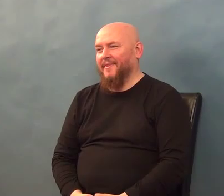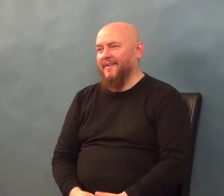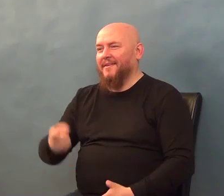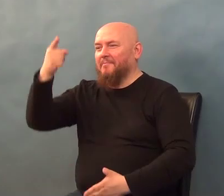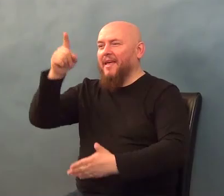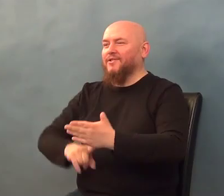Zapisuję.